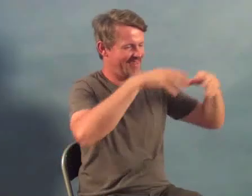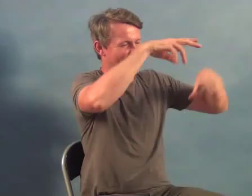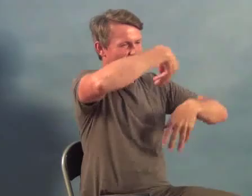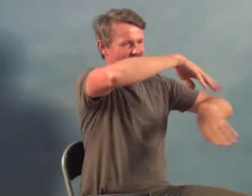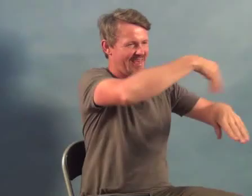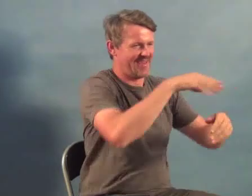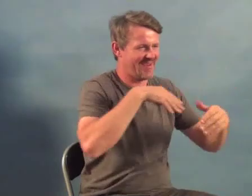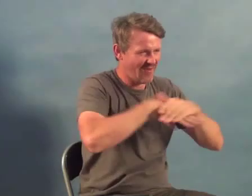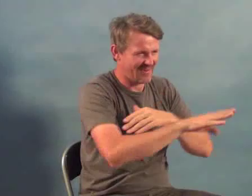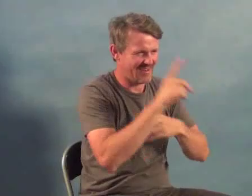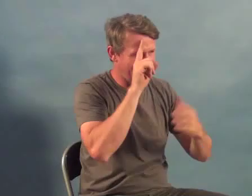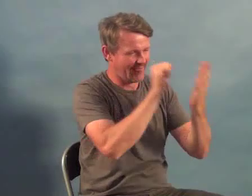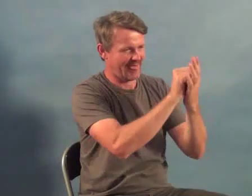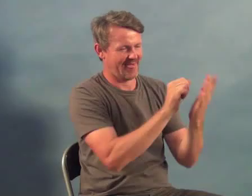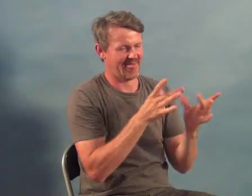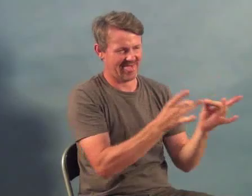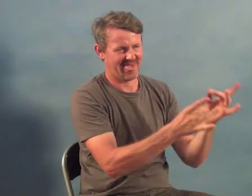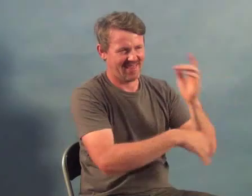Jest schowany w ubraniu i go nie widać.